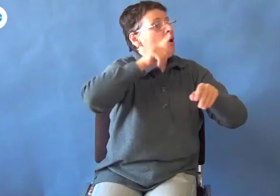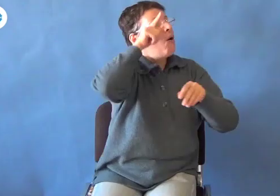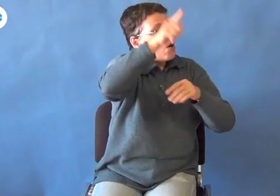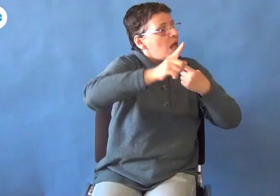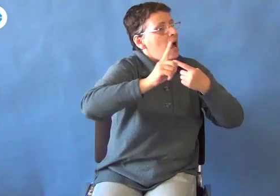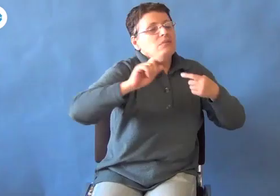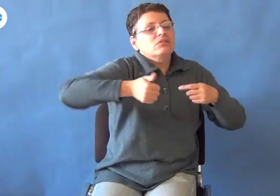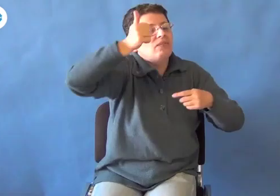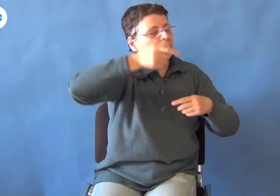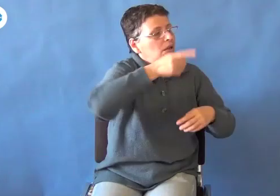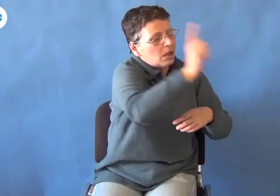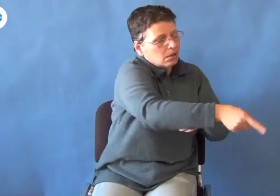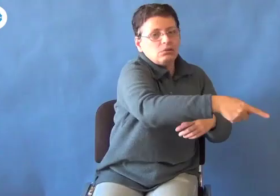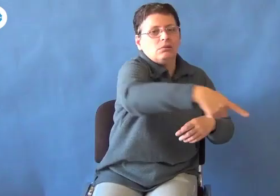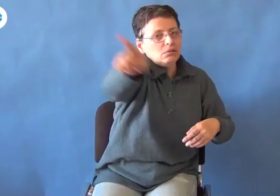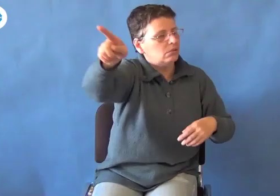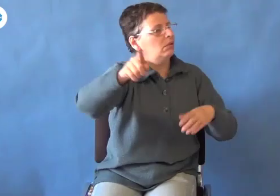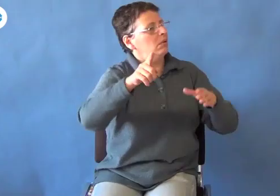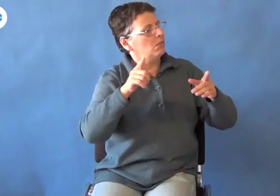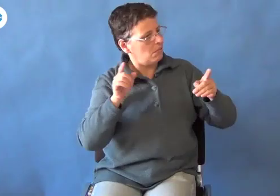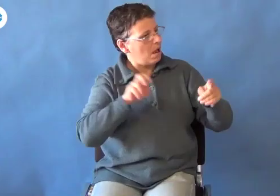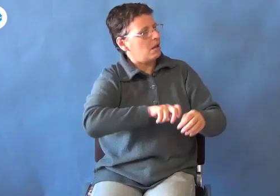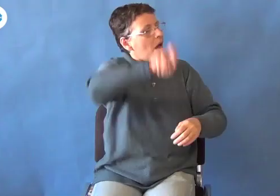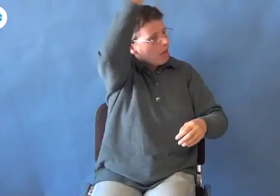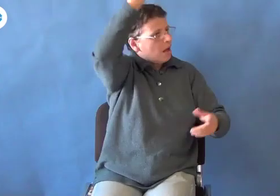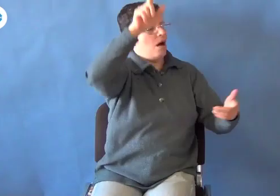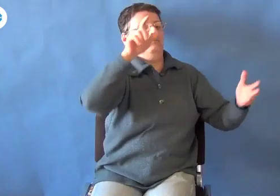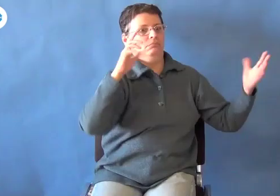Drużynowy kazał chłopcu iść i się wspinać.